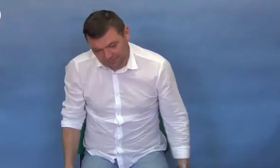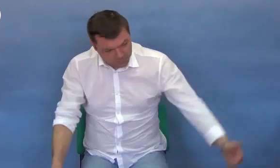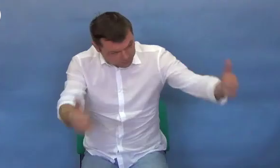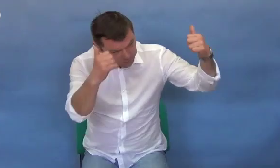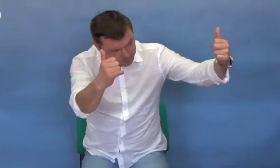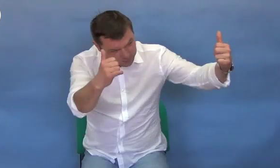Super.